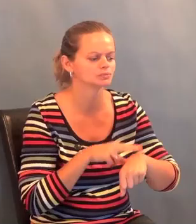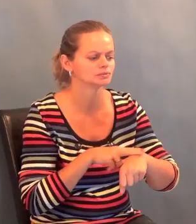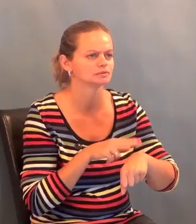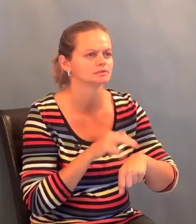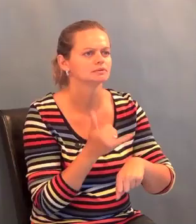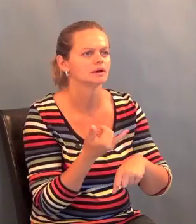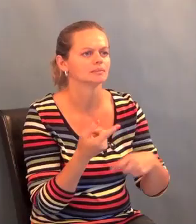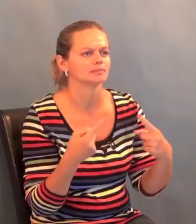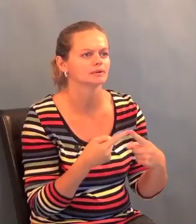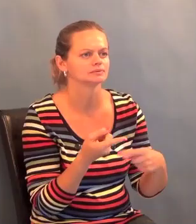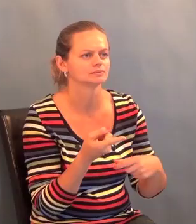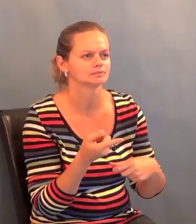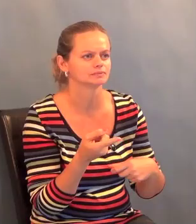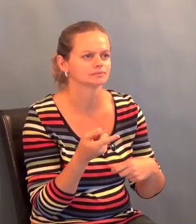O której ci pasuje?